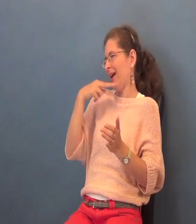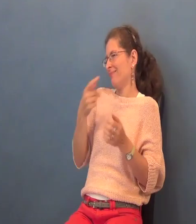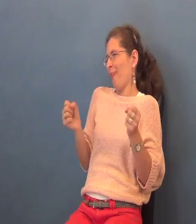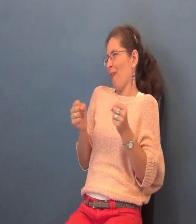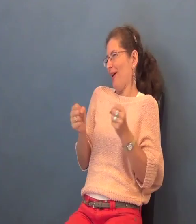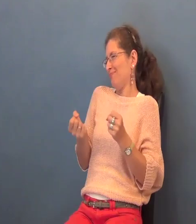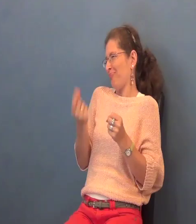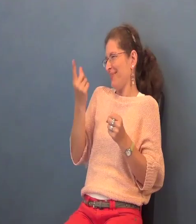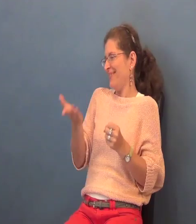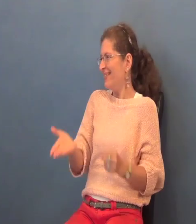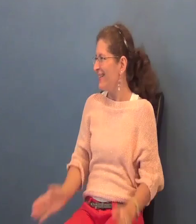Tata boi się, dziwne.